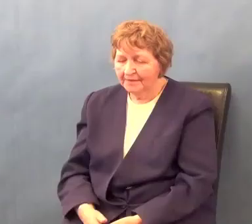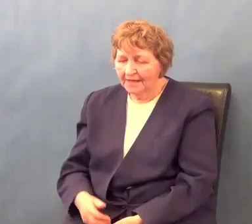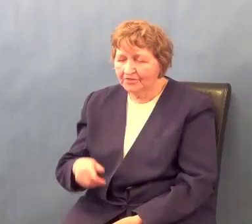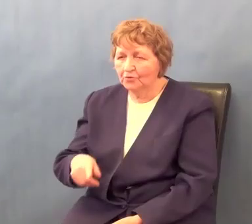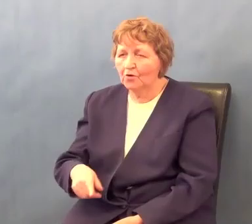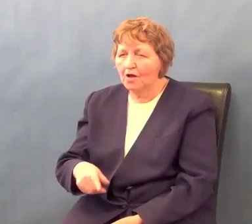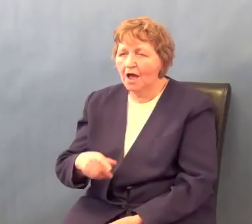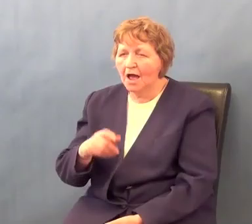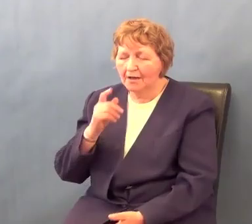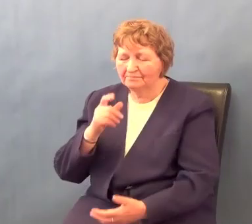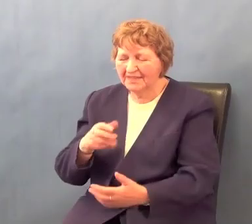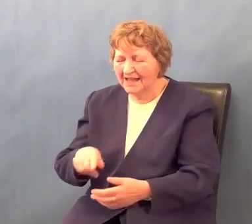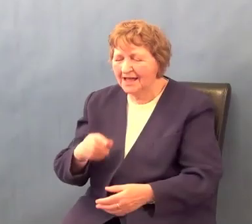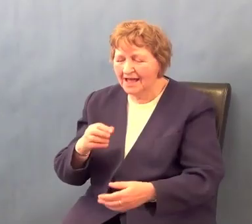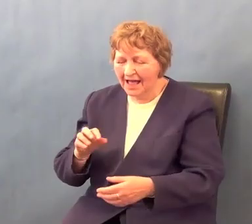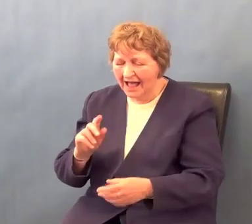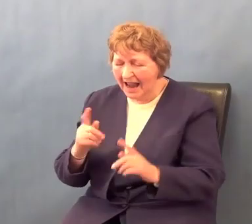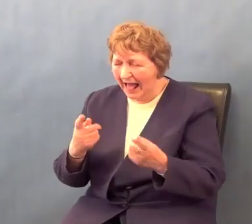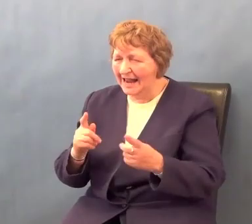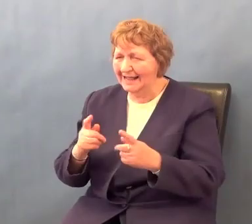To jest lalka.